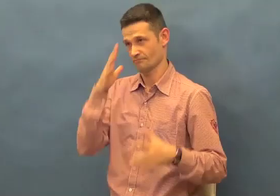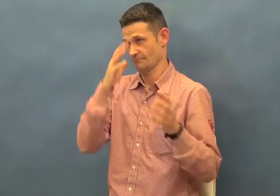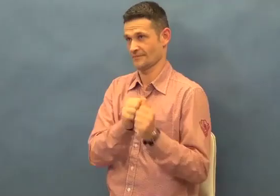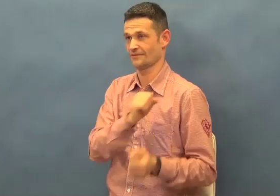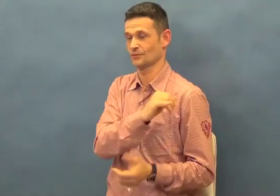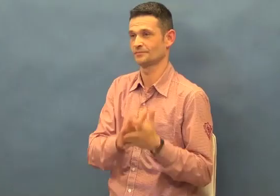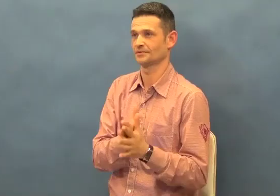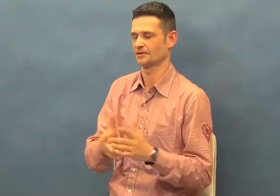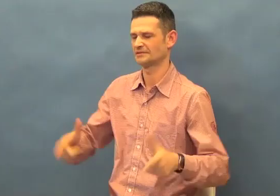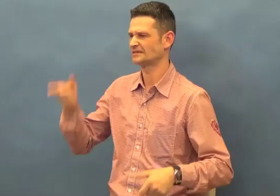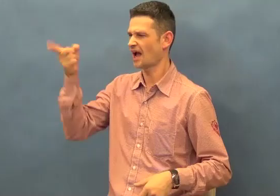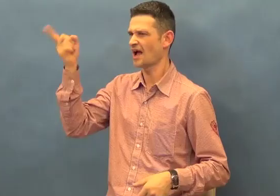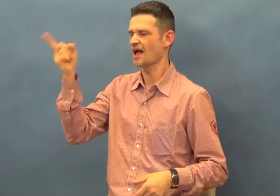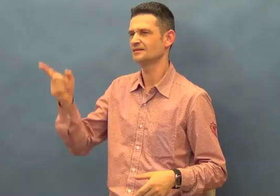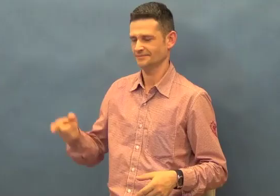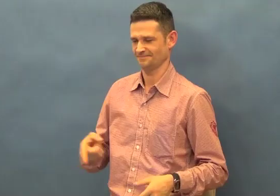Jego mama wymyśliła znak "zakaz seksu".